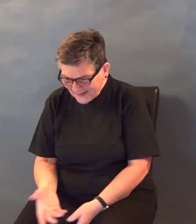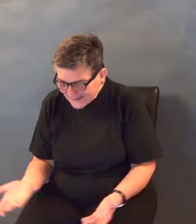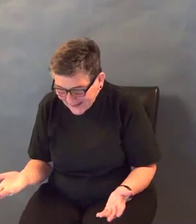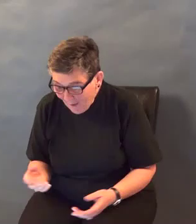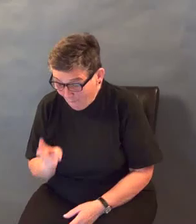Nie ma.